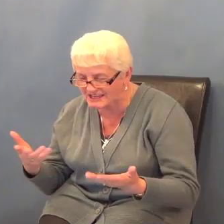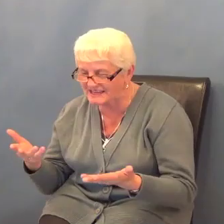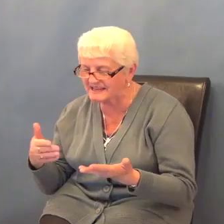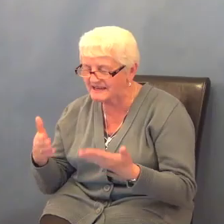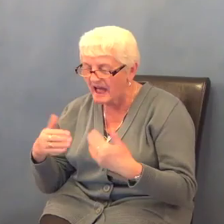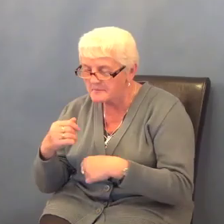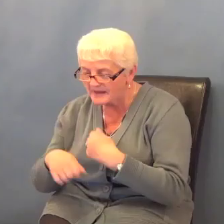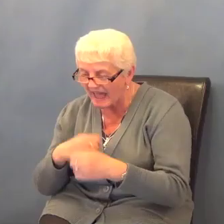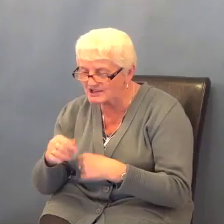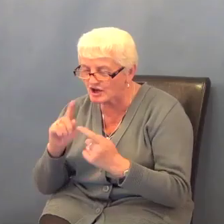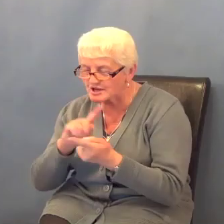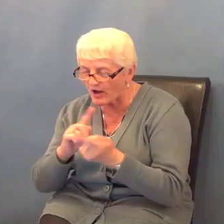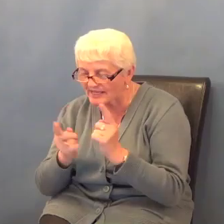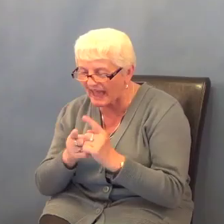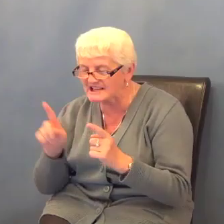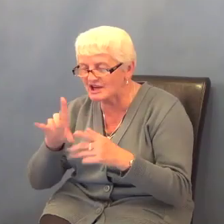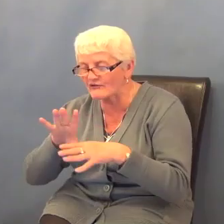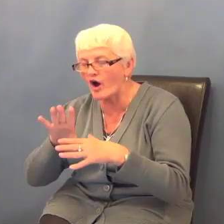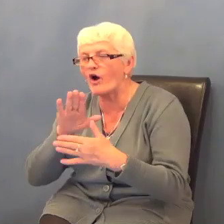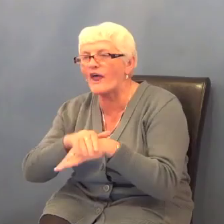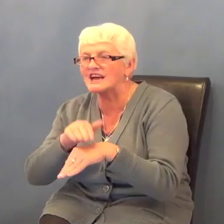Następny to praca, spotkanie z koleżanką.